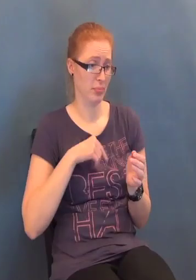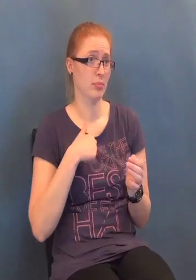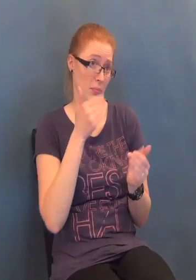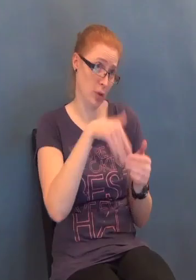To ja mogę tak.